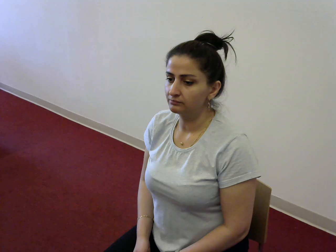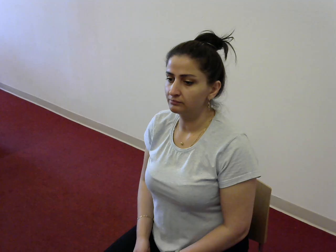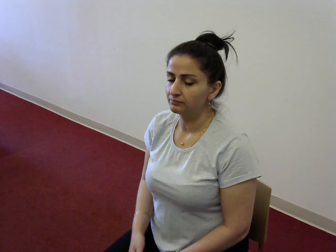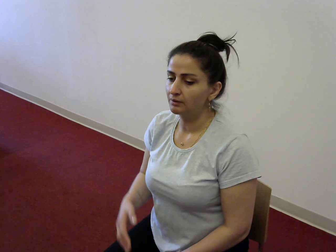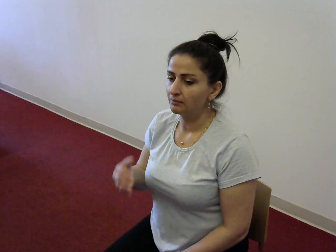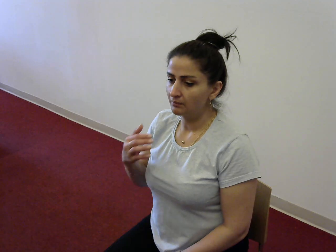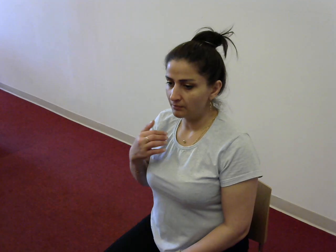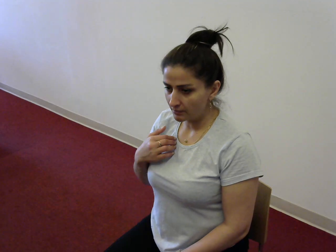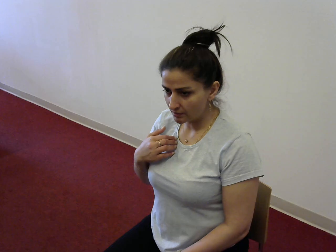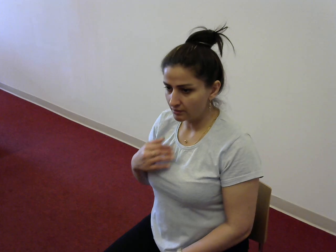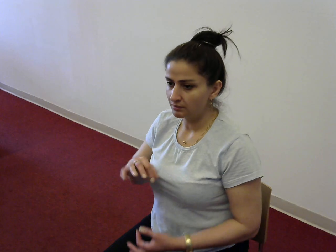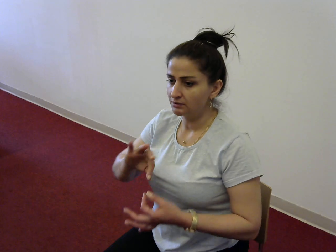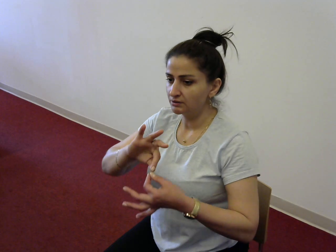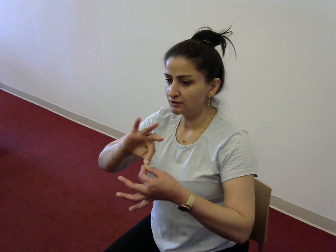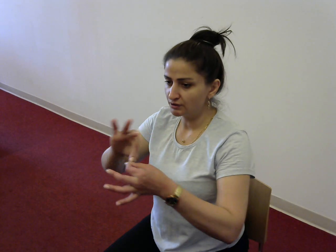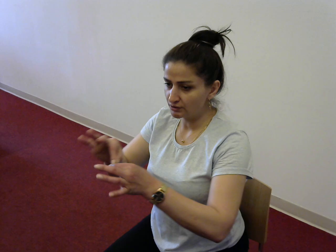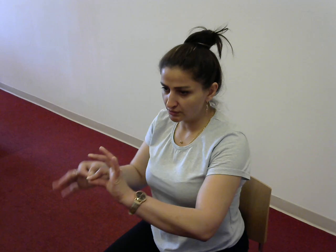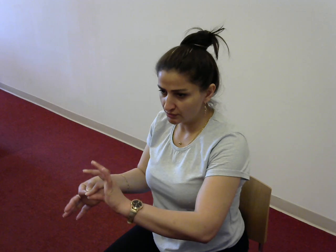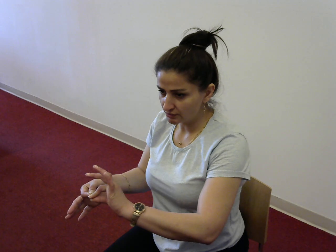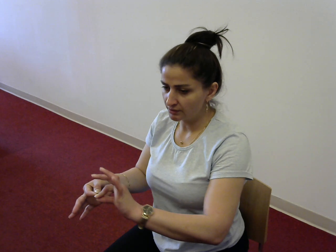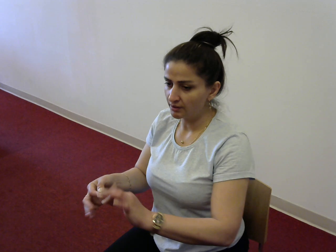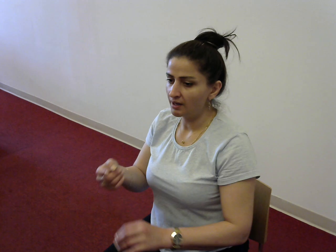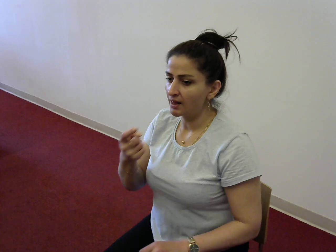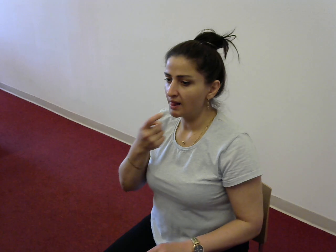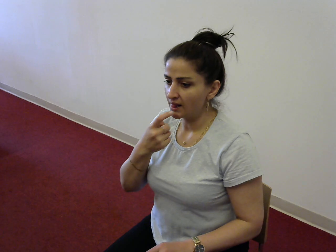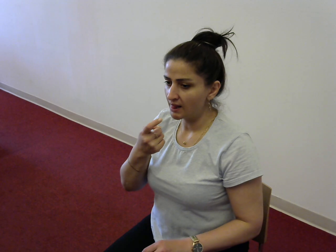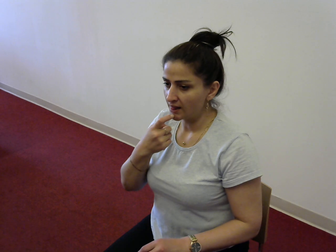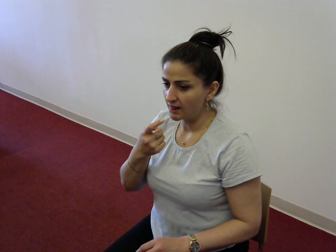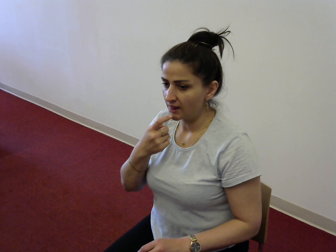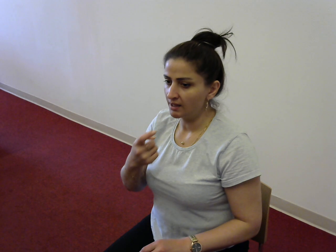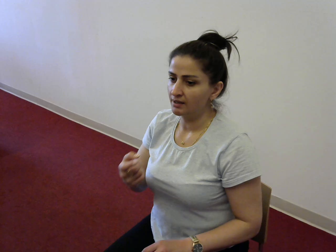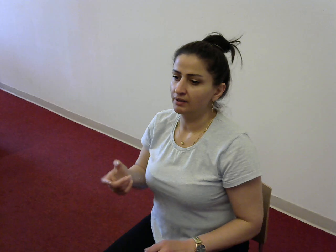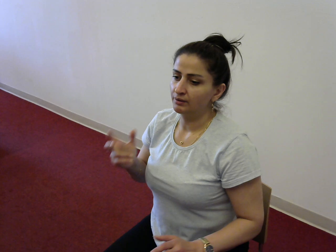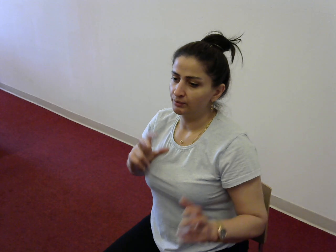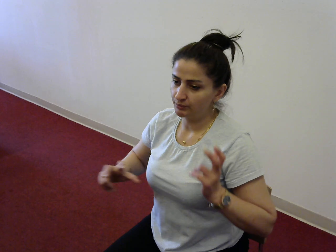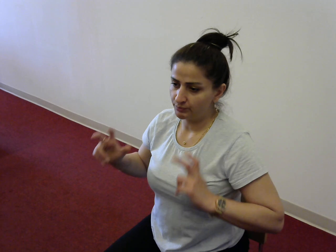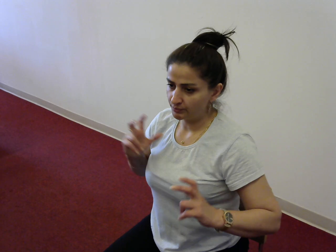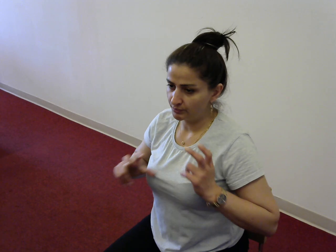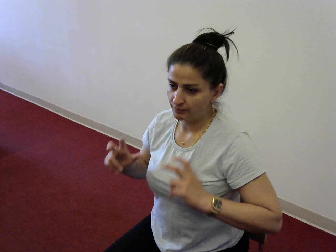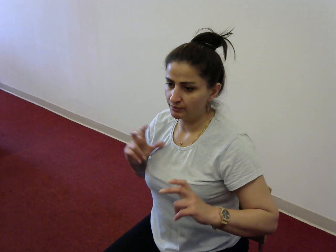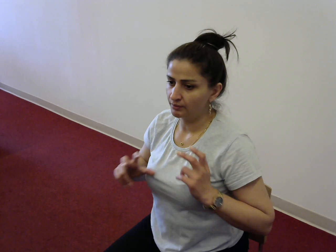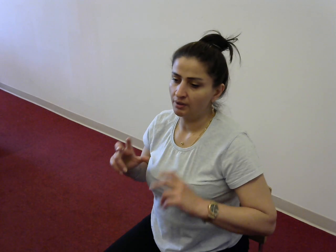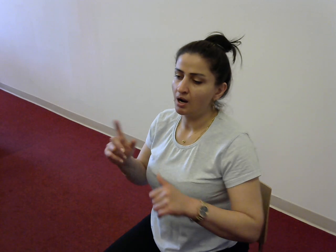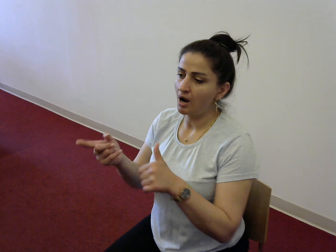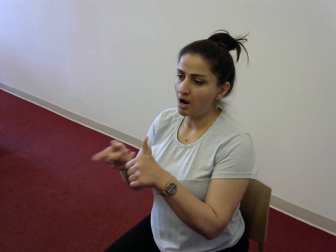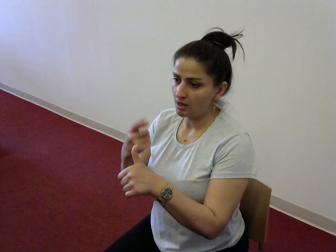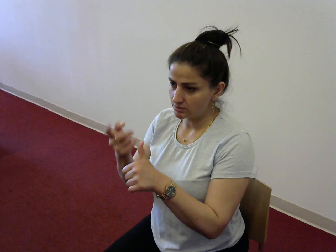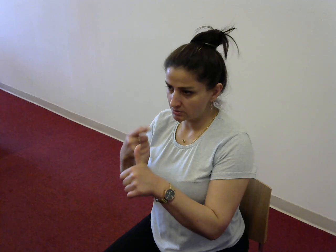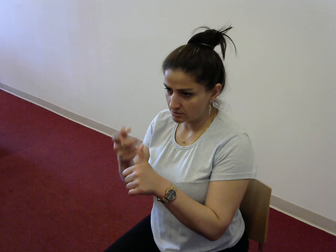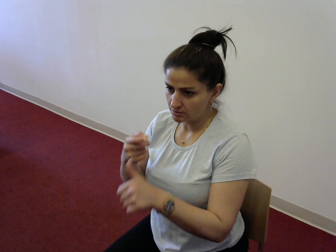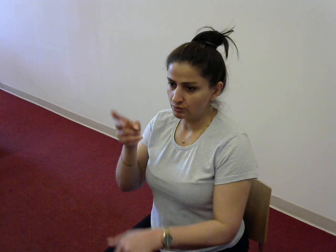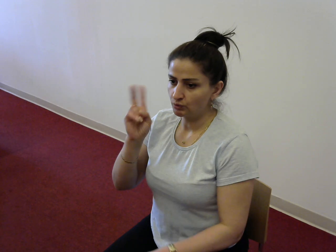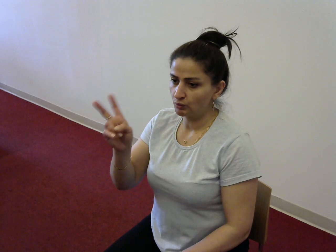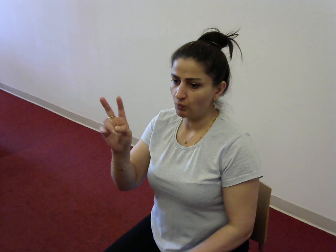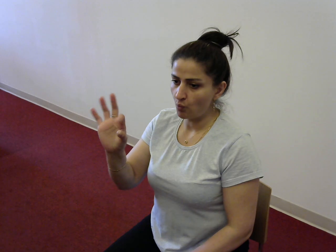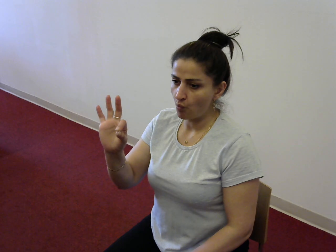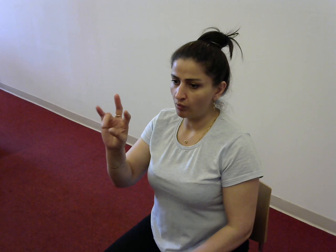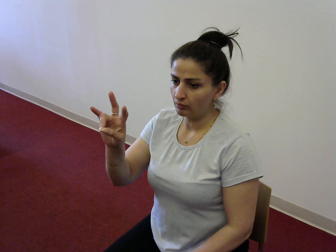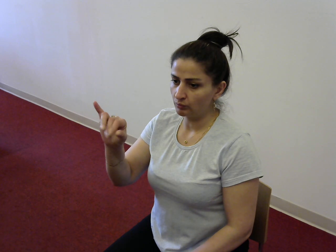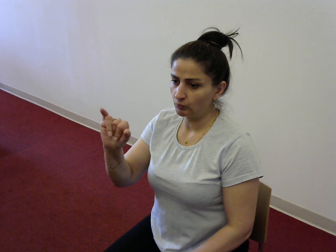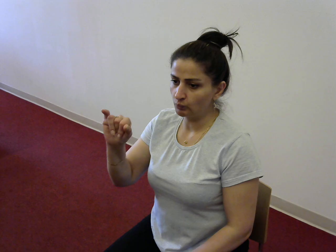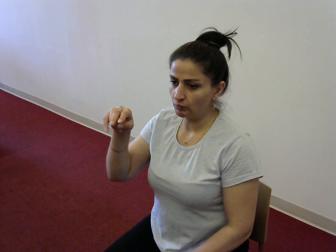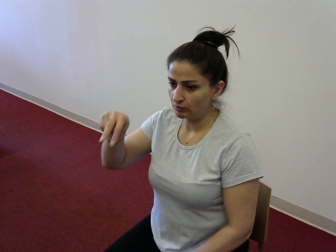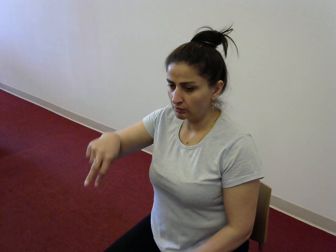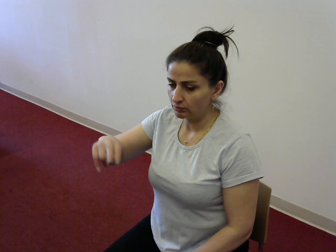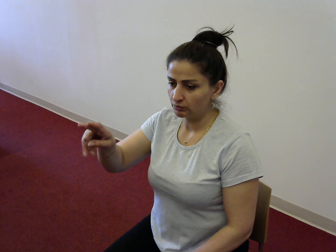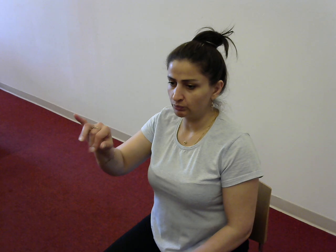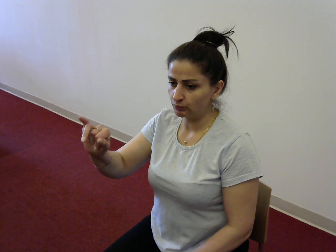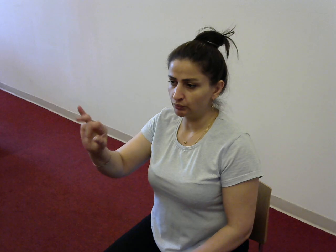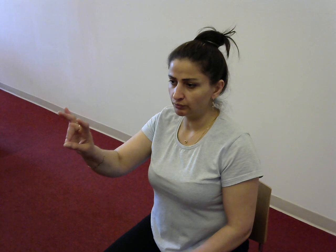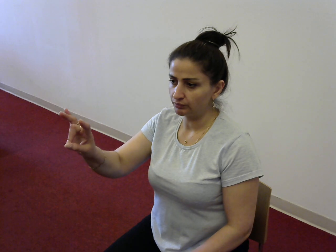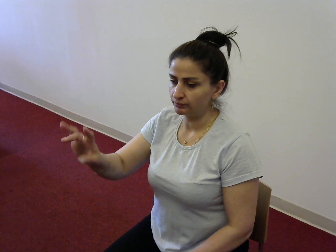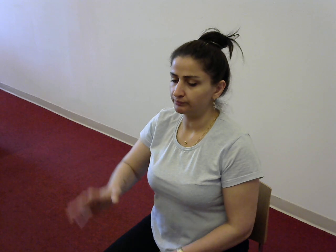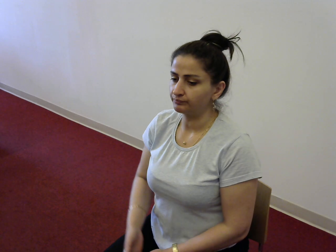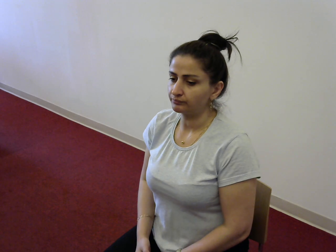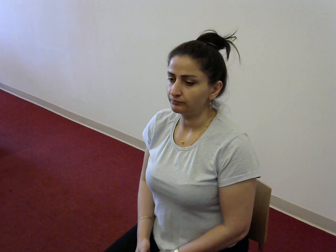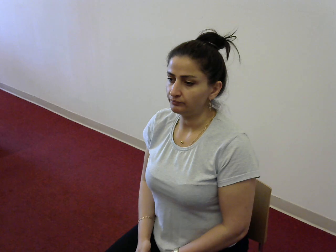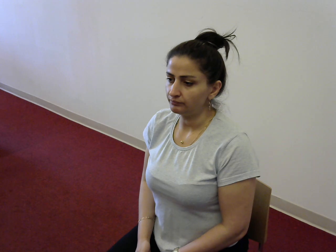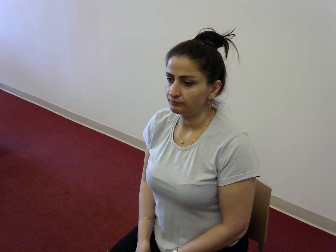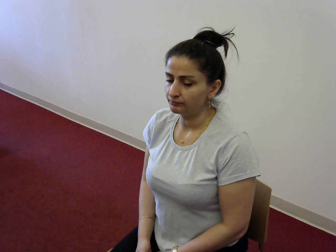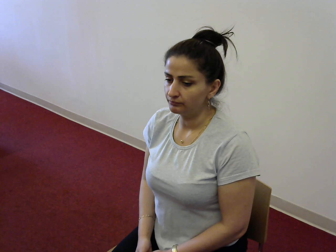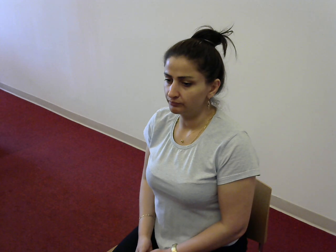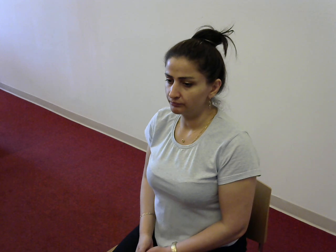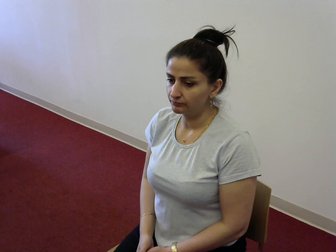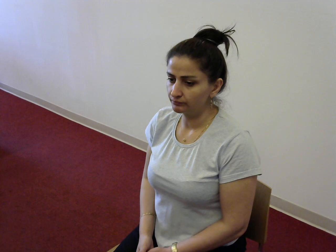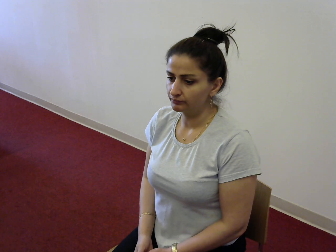Mənim işarə dili müəlliməmin adı Könüldür